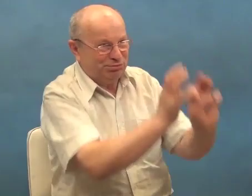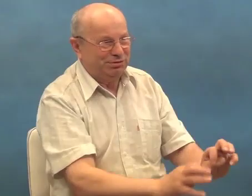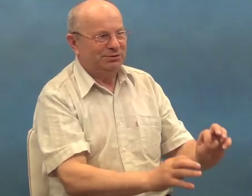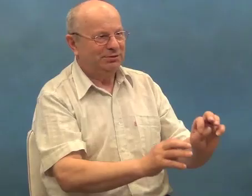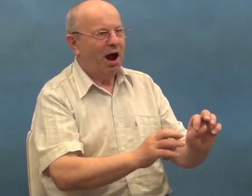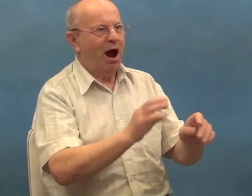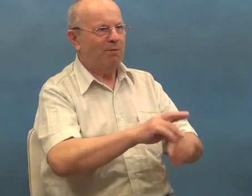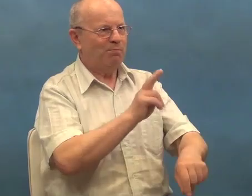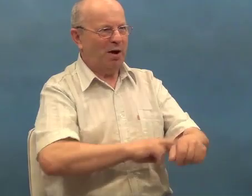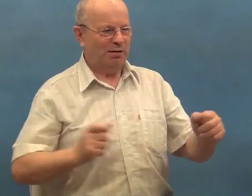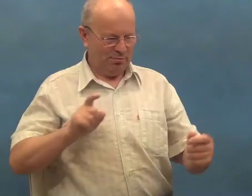Akurat policjant podszedł do tego chłopca.